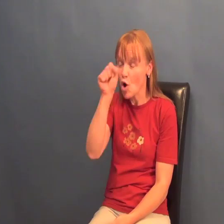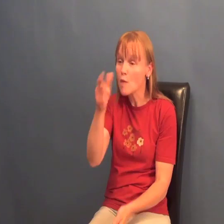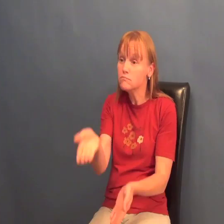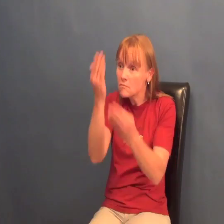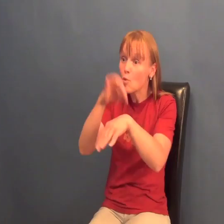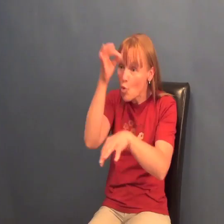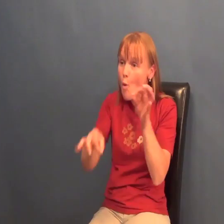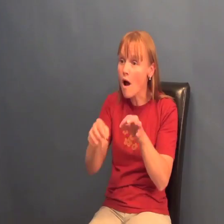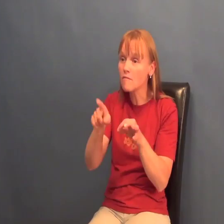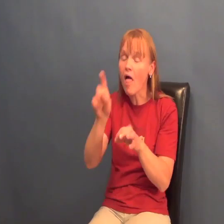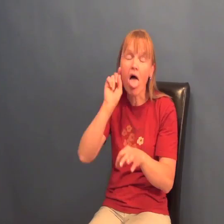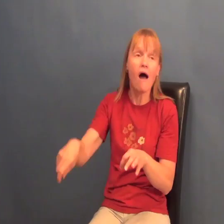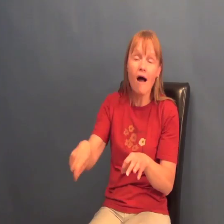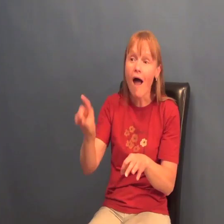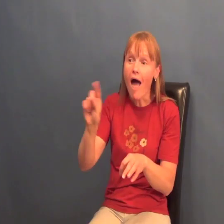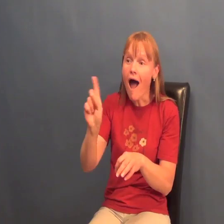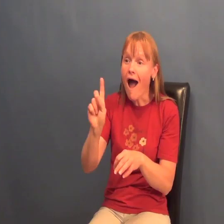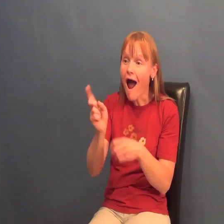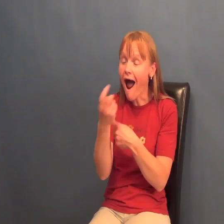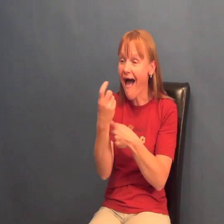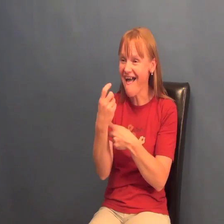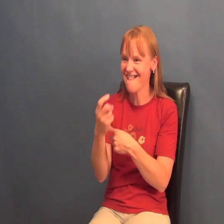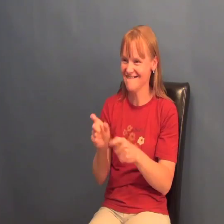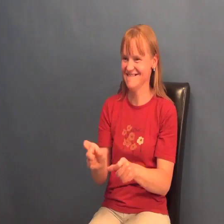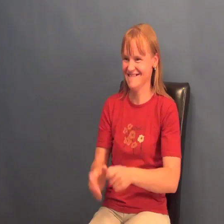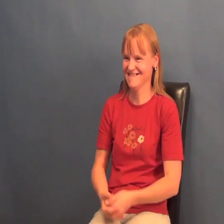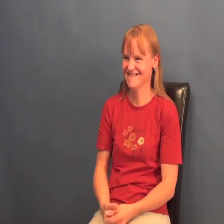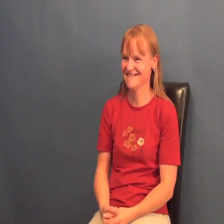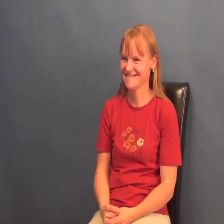Musisz się obudzić, wstać o konkretnej godzinie, a ty nie chcesz. Nie ignoruj, nie lekceważ.